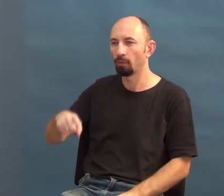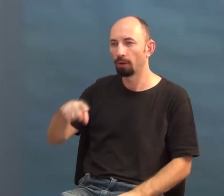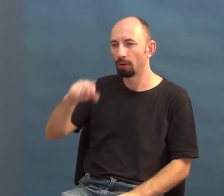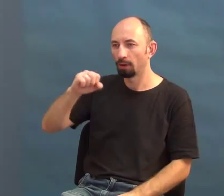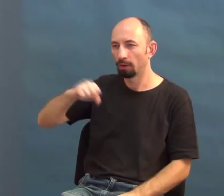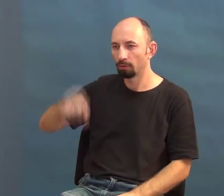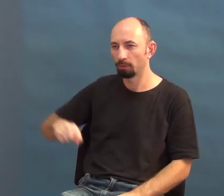Atom.